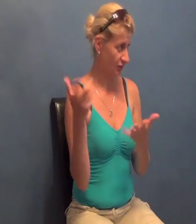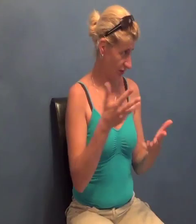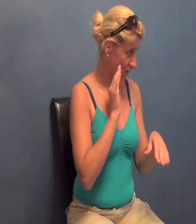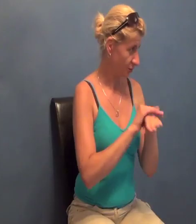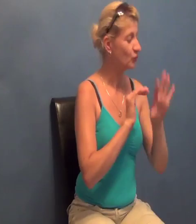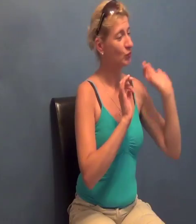"- Dobra."